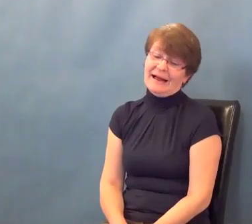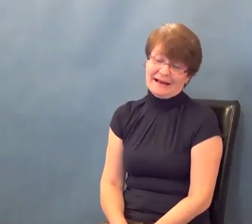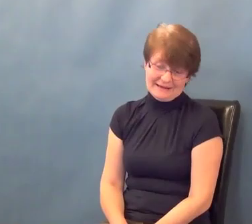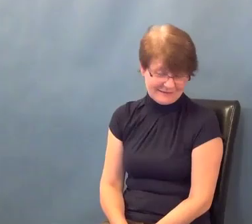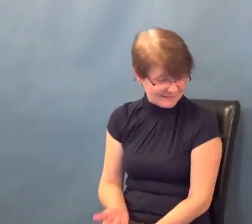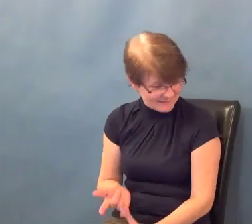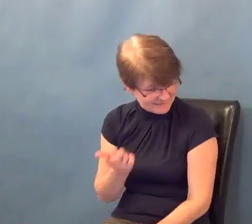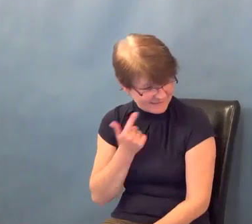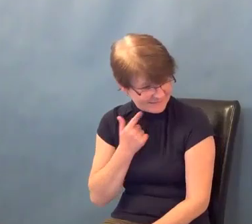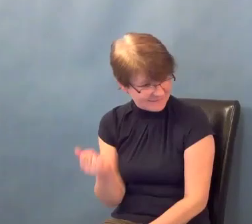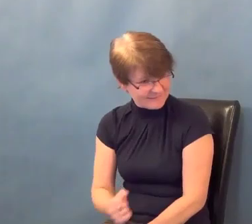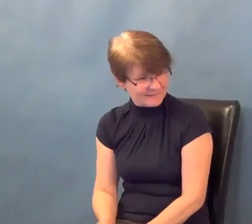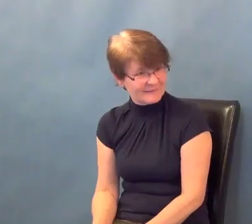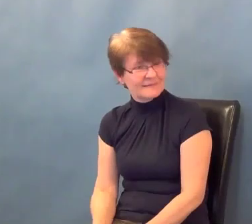Śmieszny.